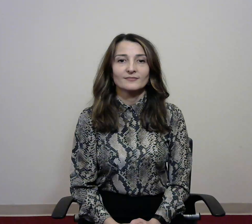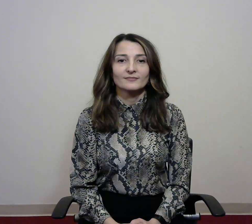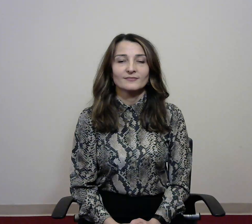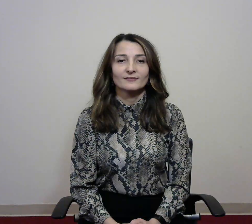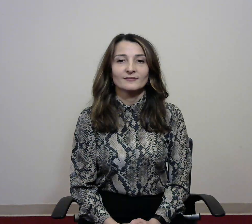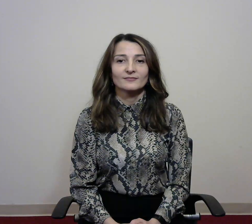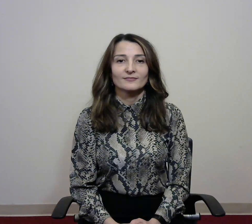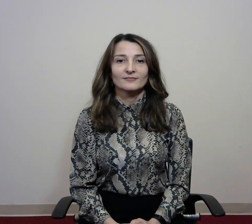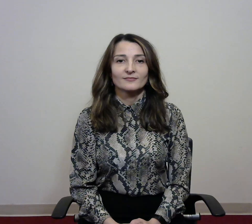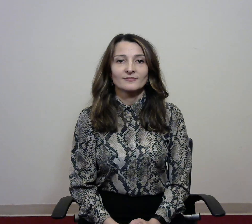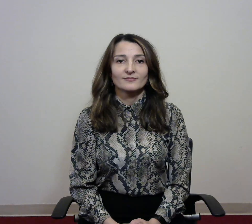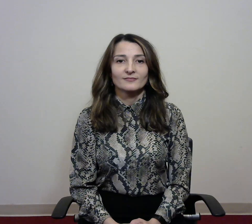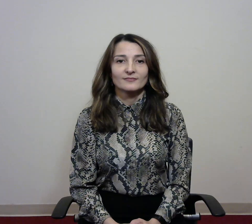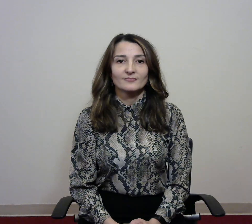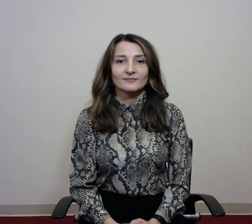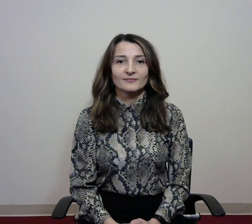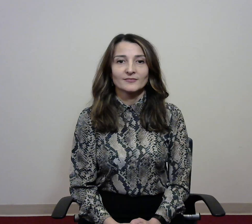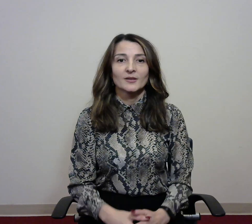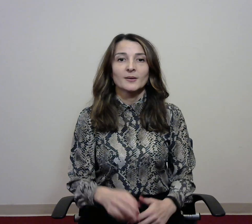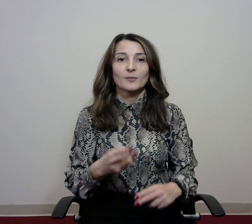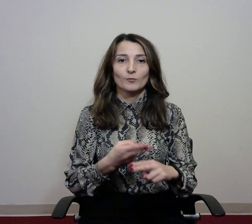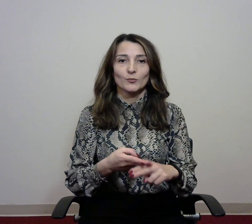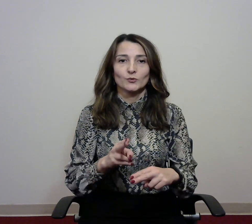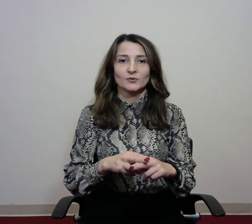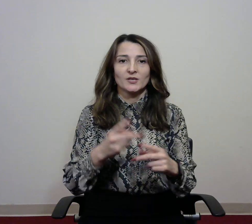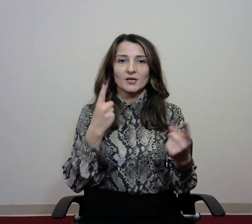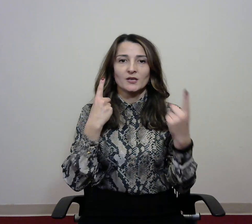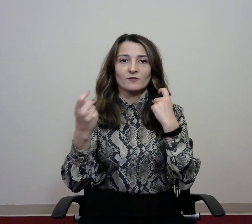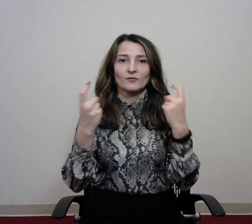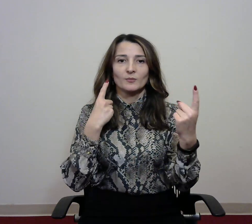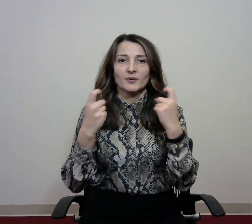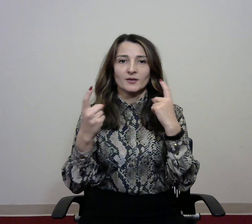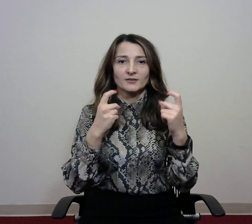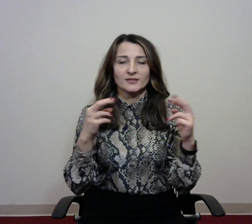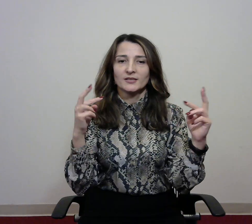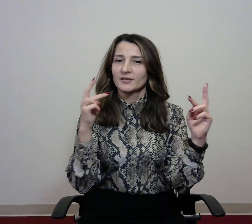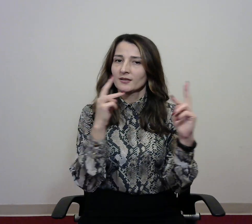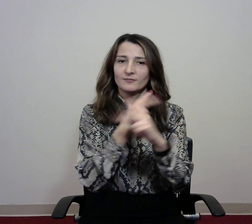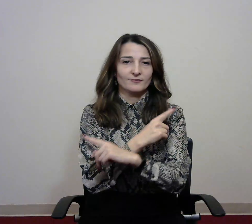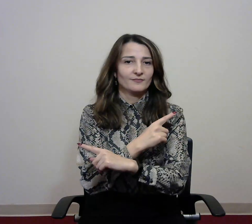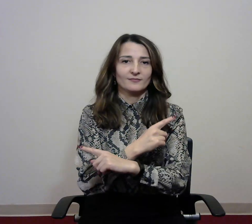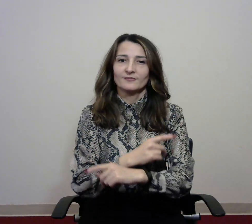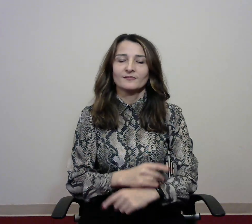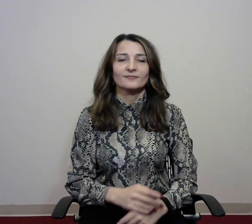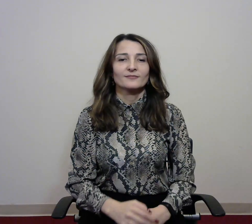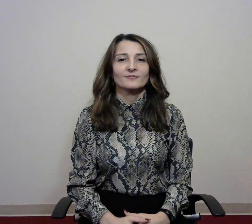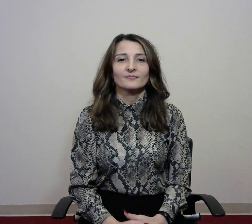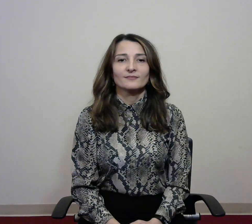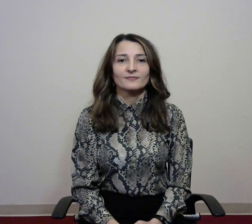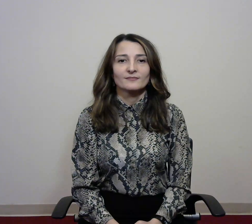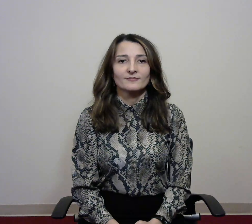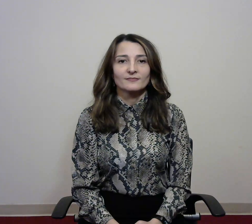Bu məlumat səhvdir